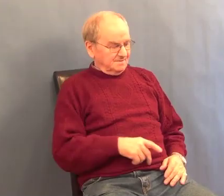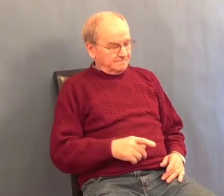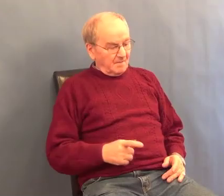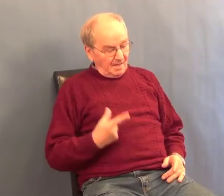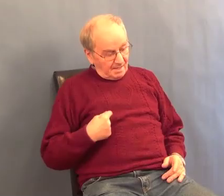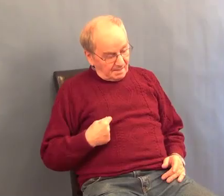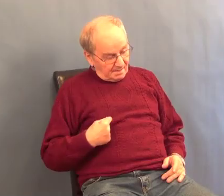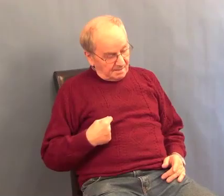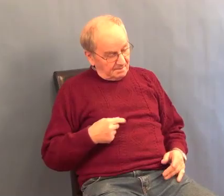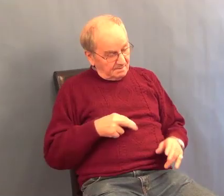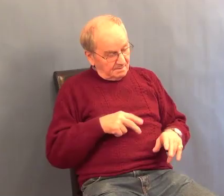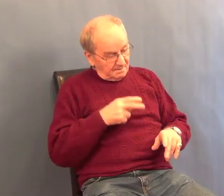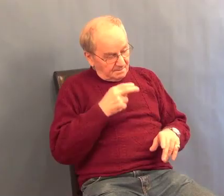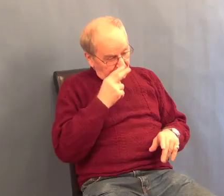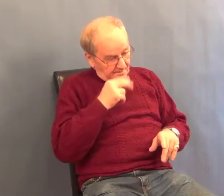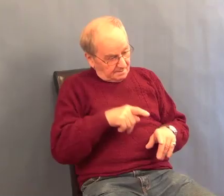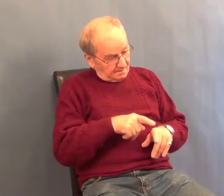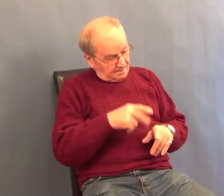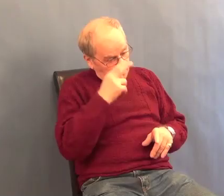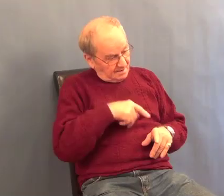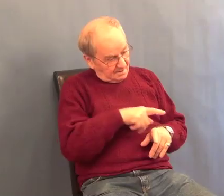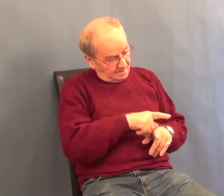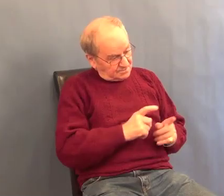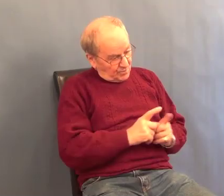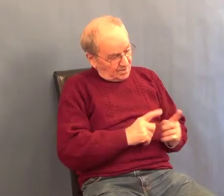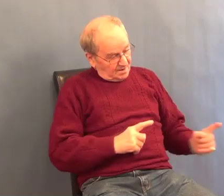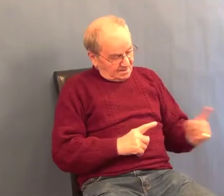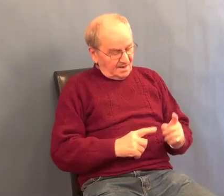Aha, to ten smarkacz, spotkał się z tatą.